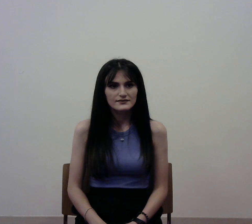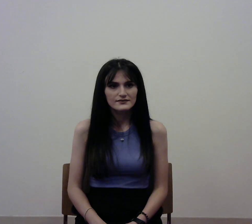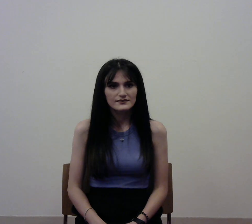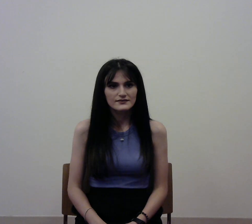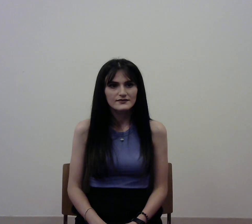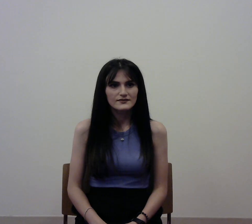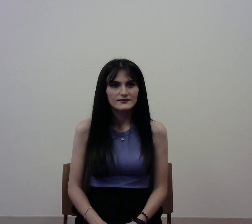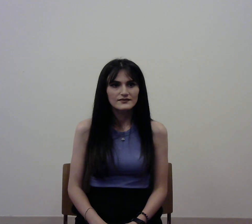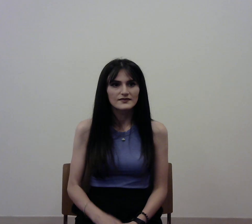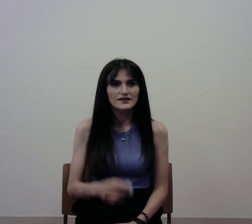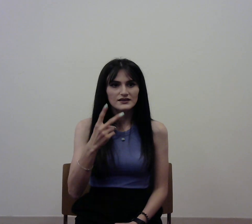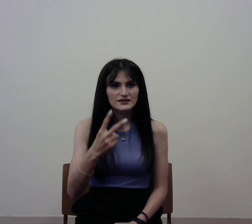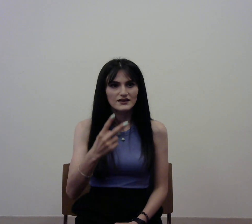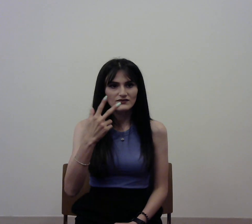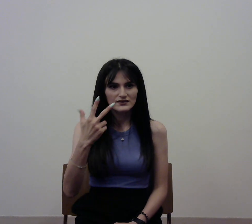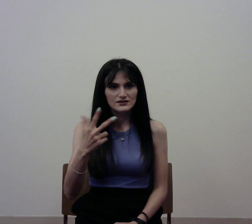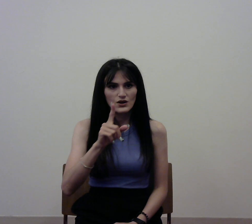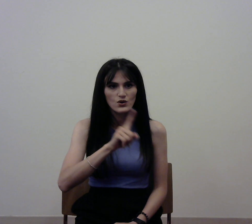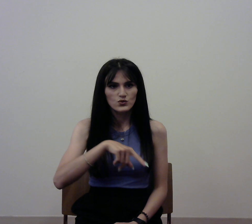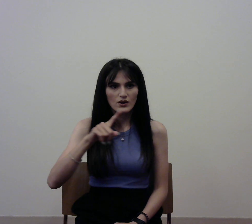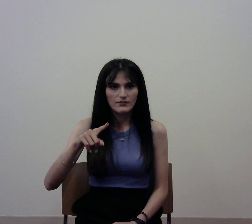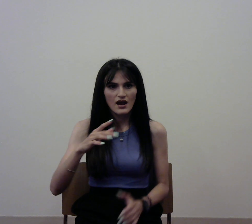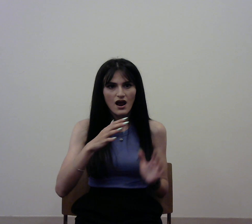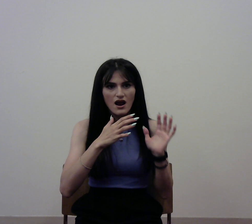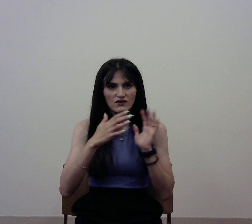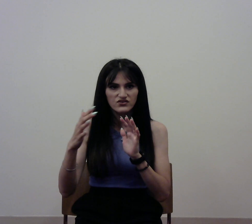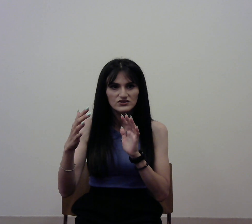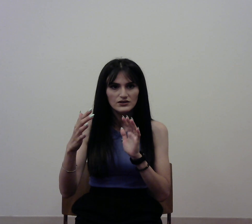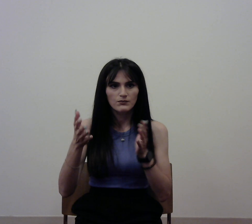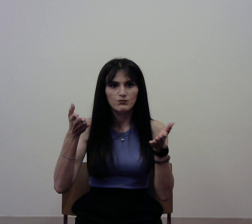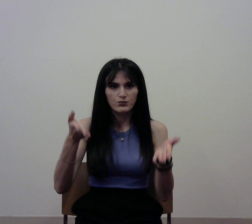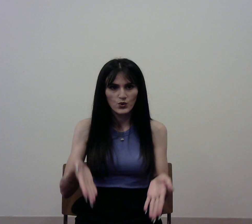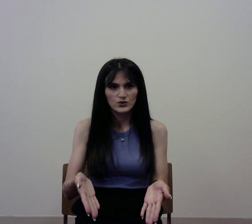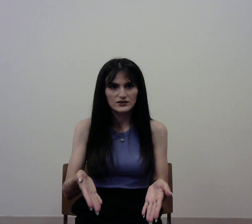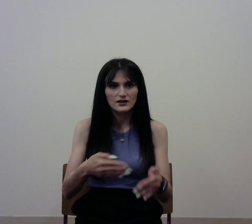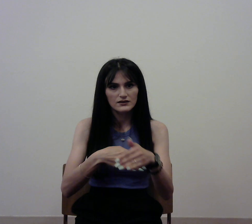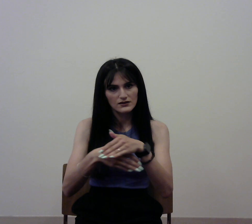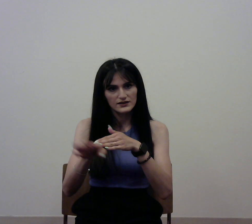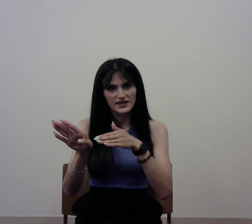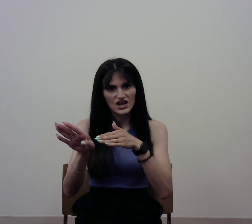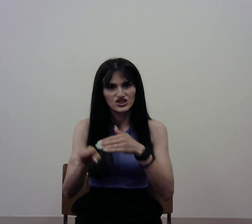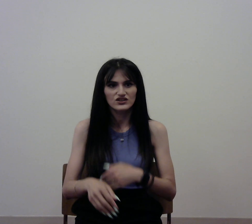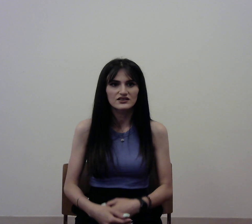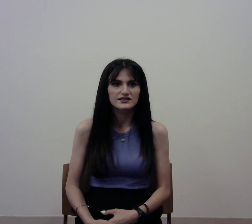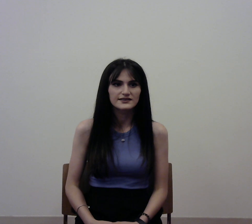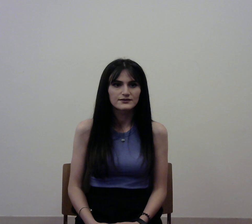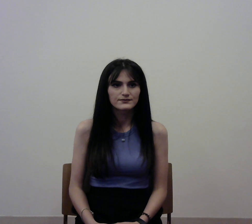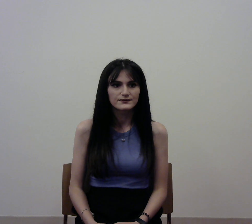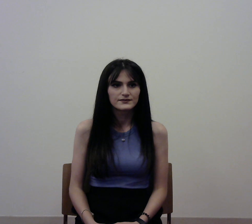23 saylı avtobus burdan keçir?